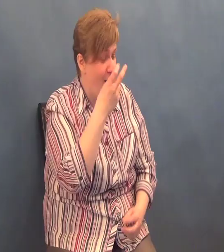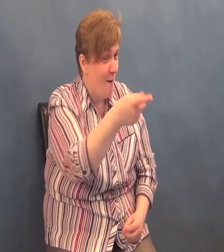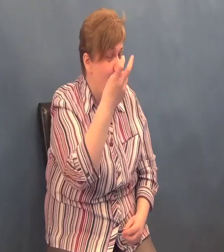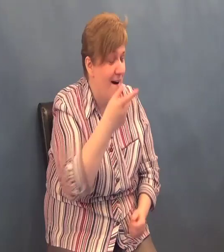Zobaczmy, jak jest z Tobą.